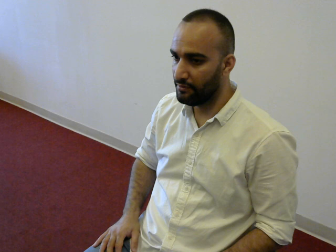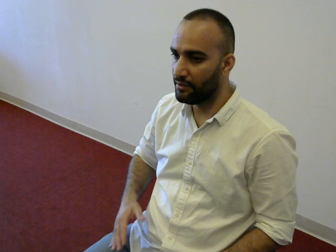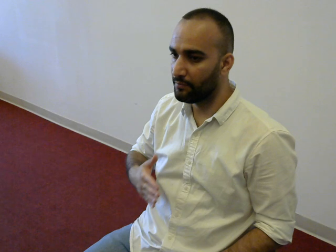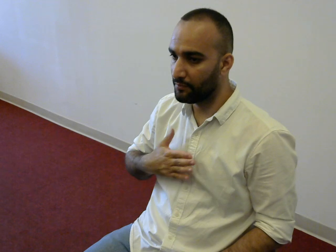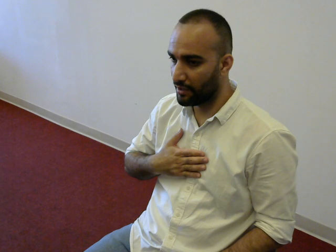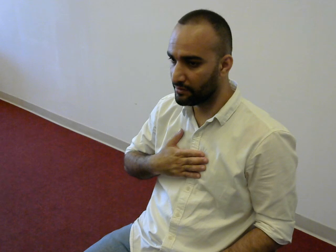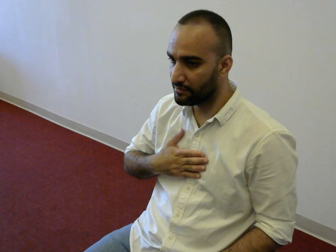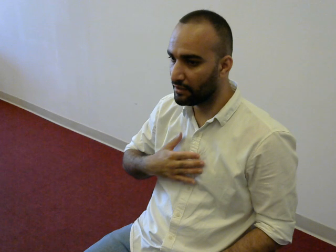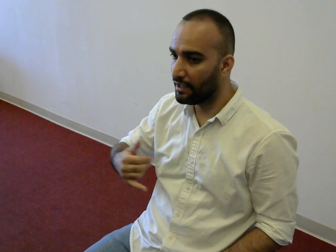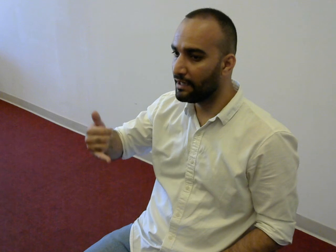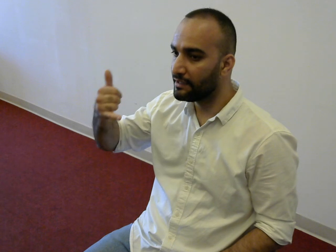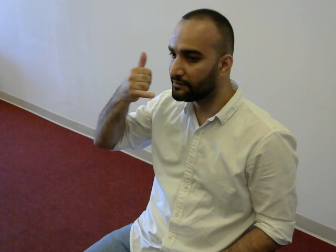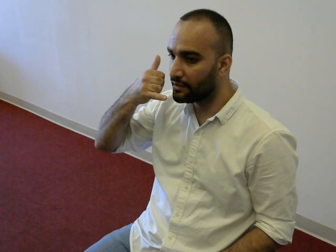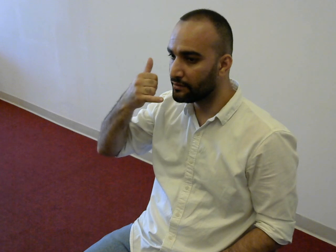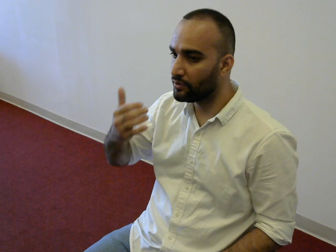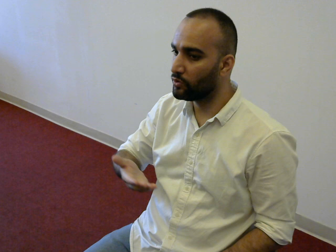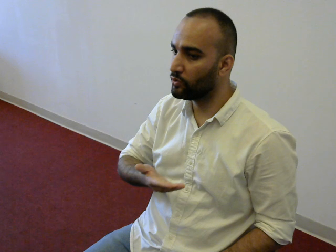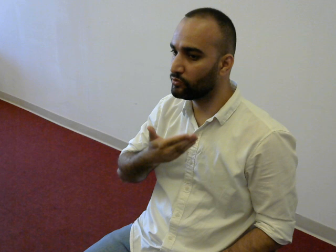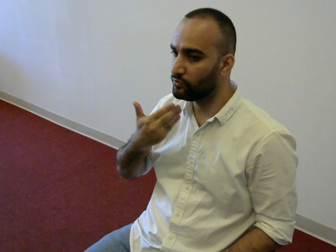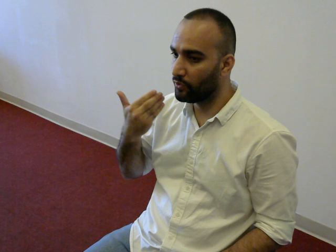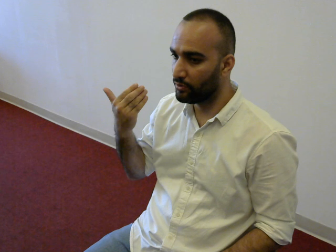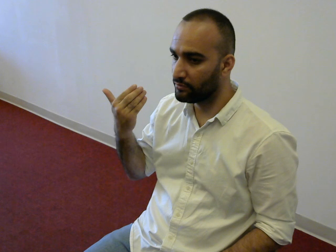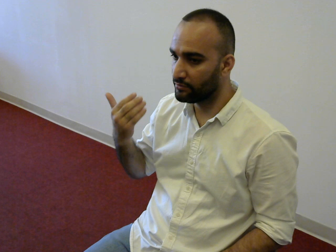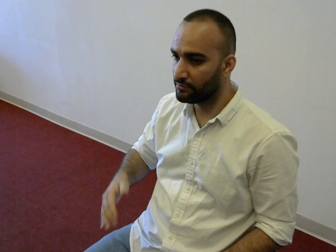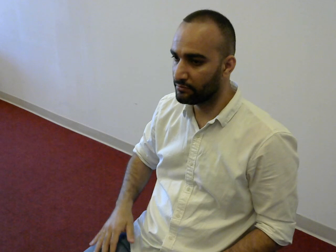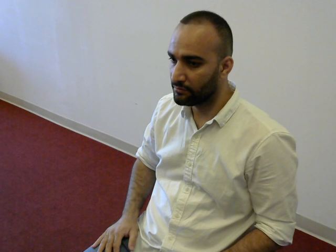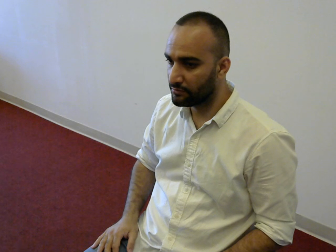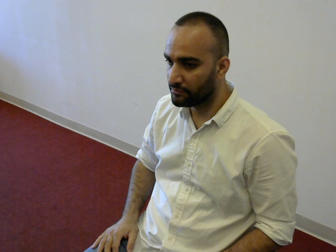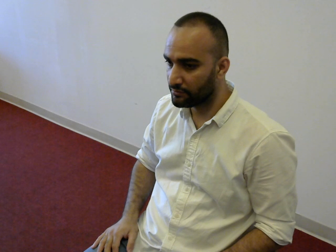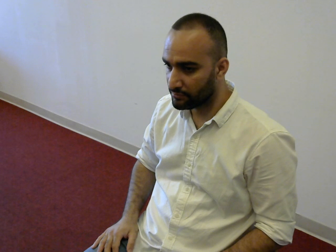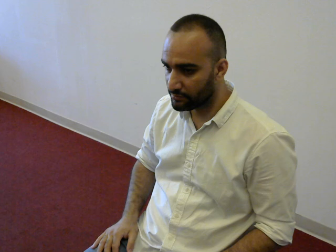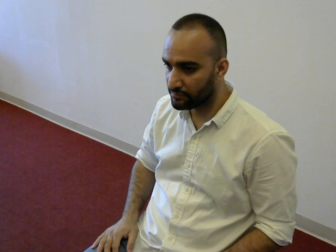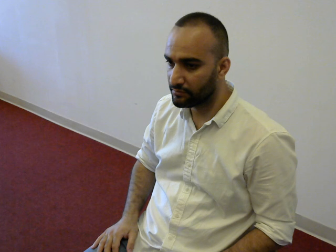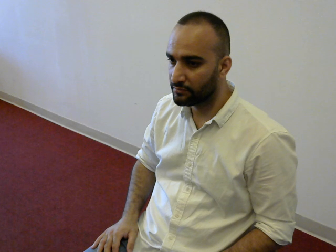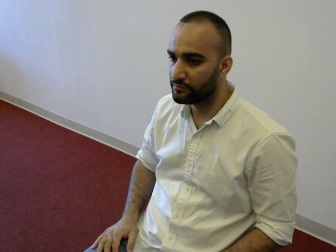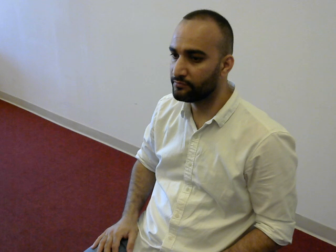Mənim telefonum yoxdur